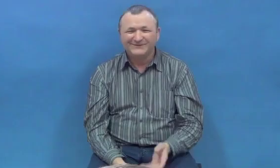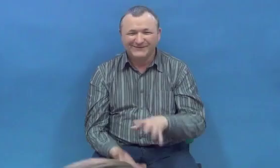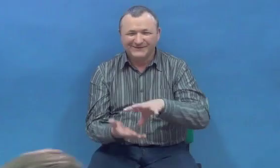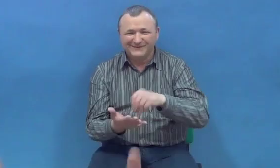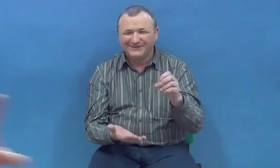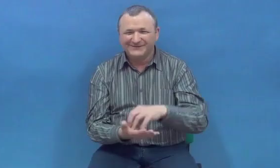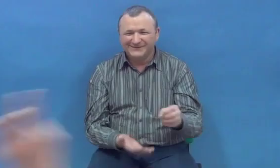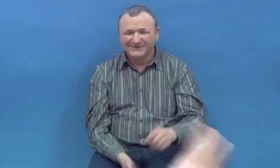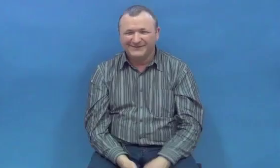Zabierała.